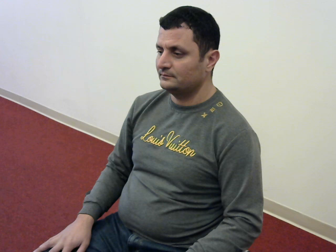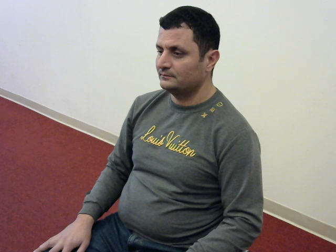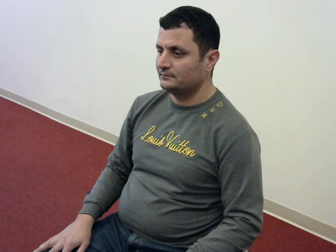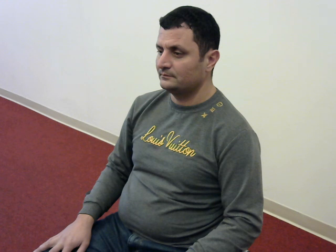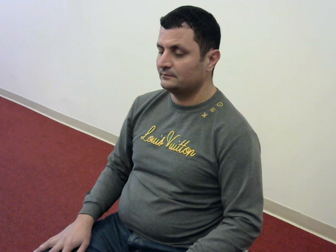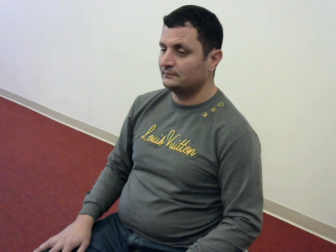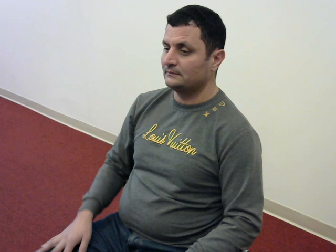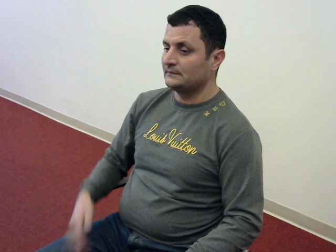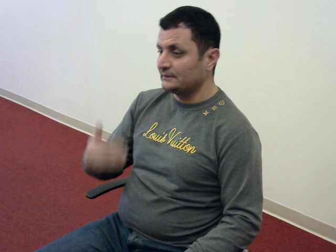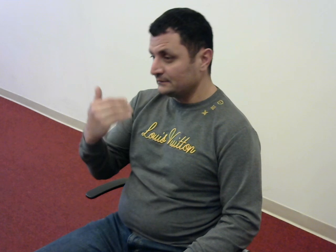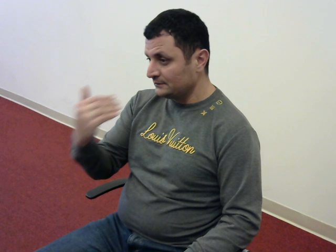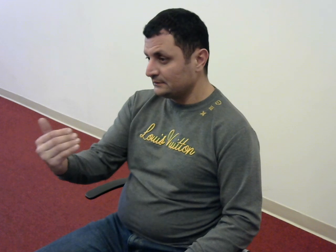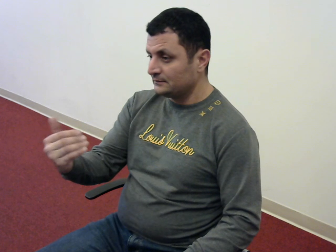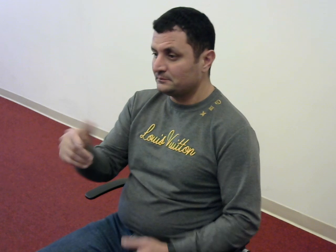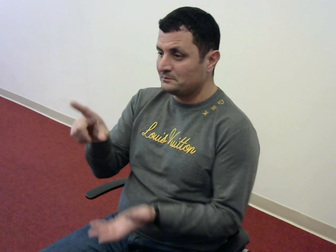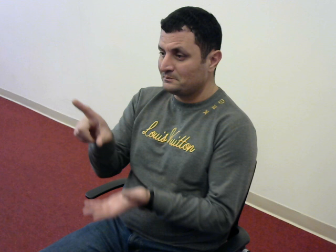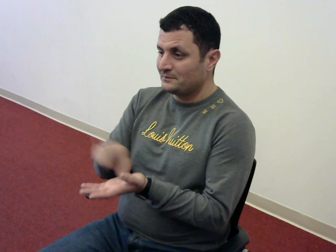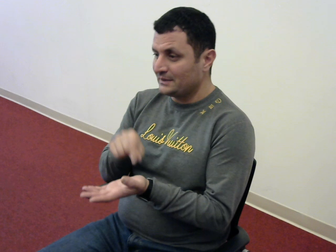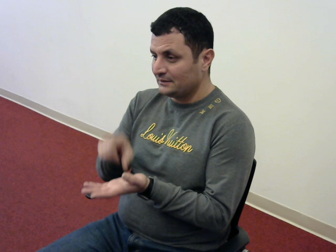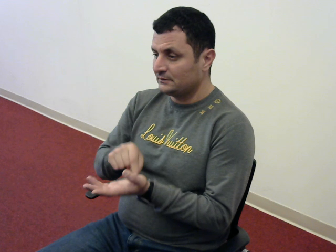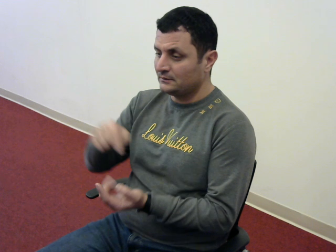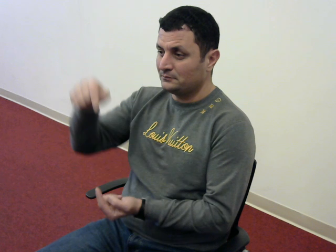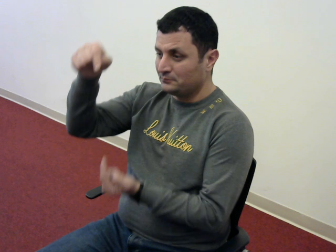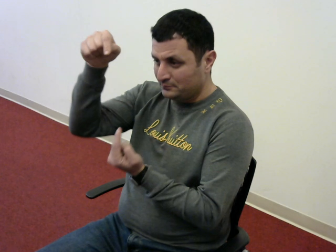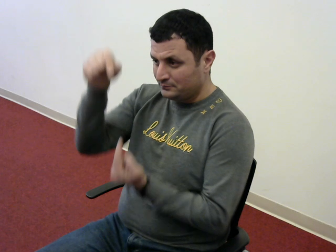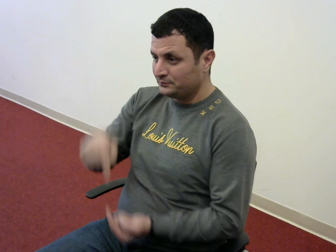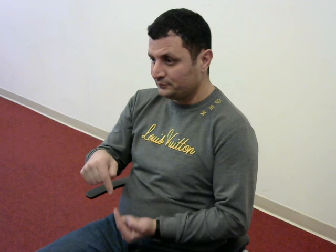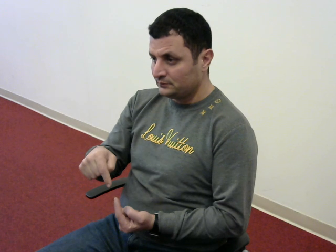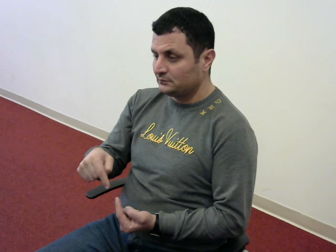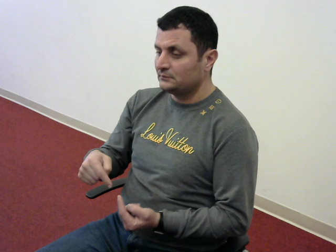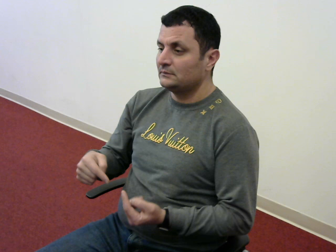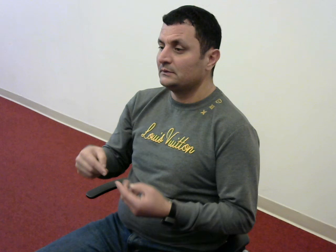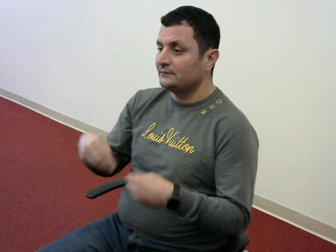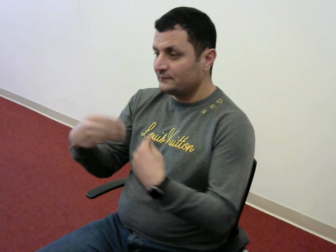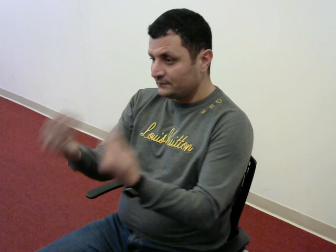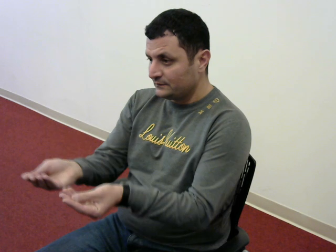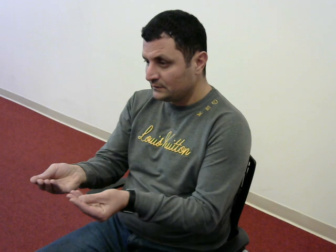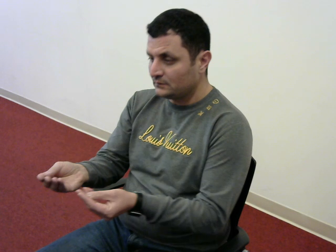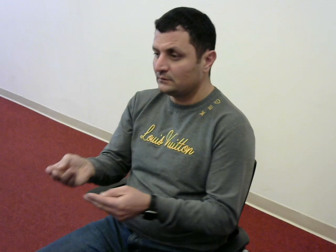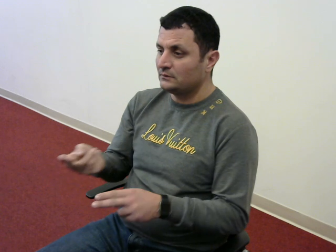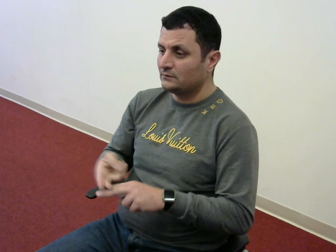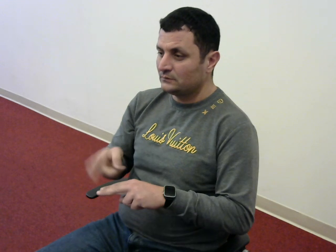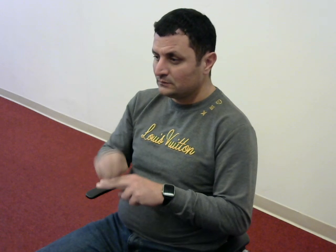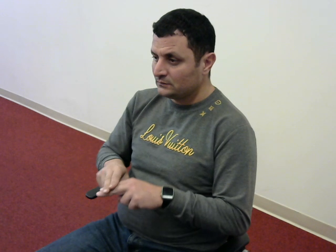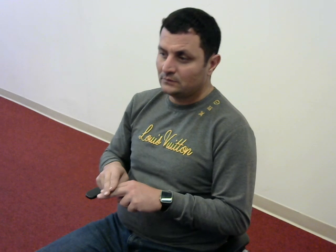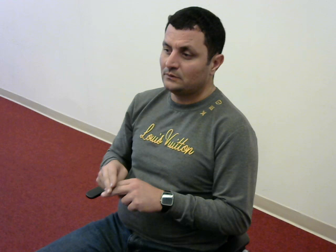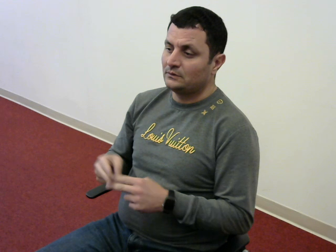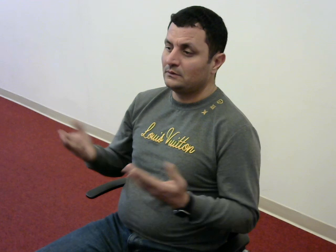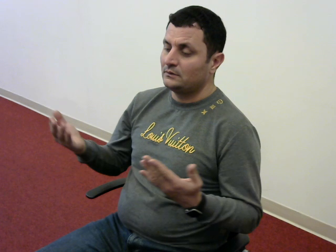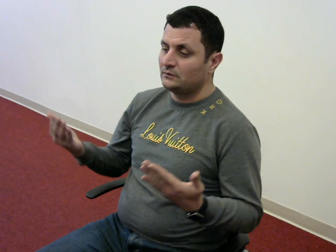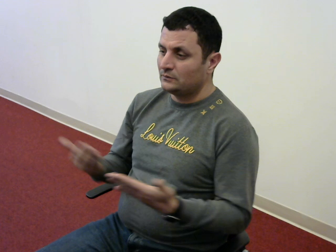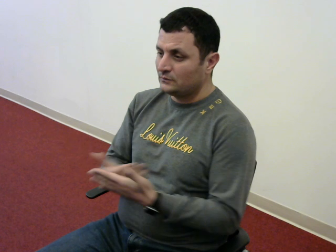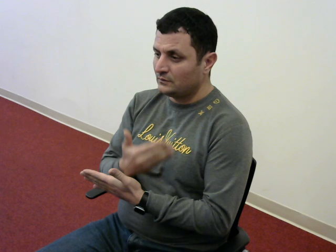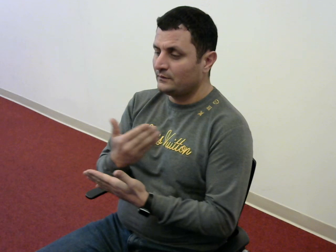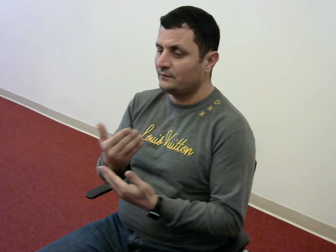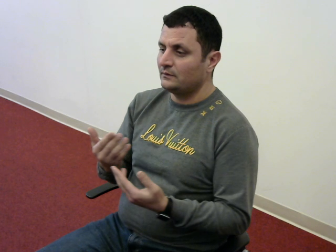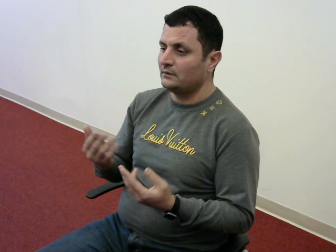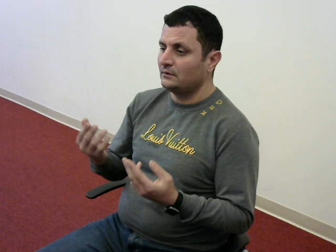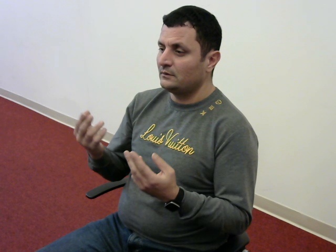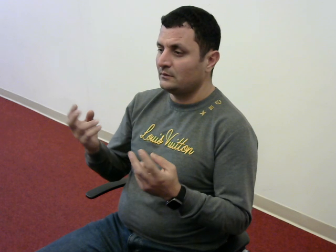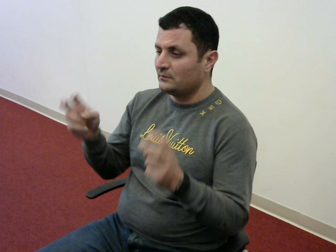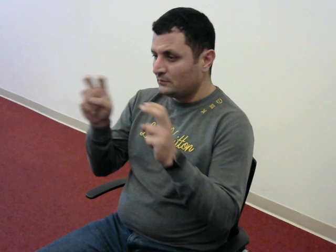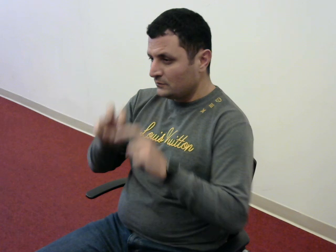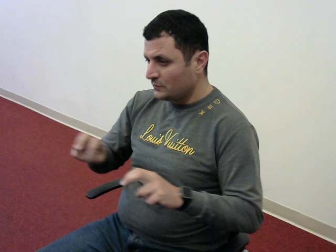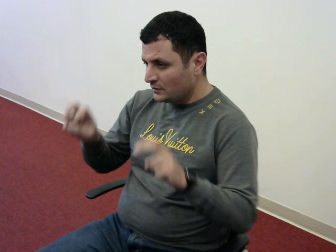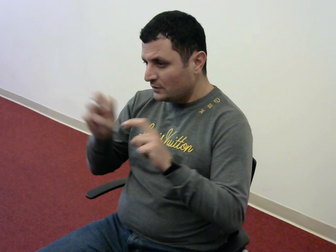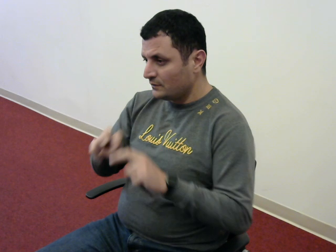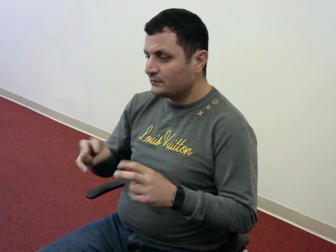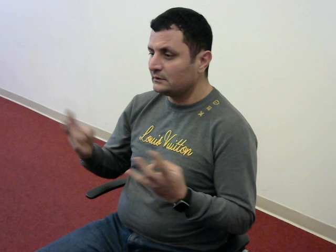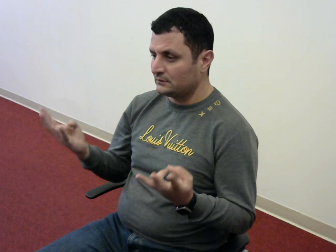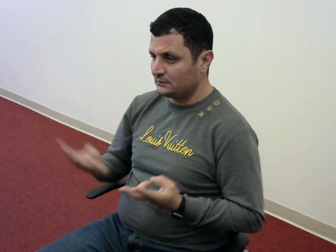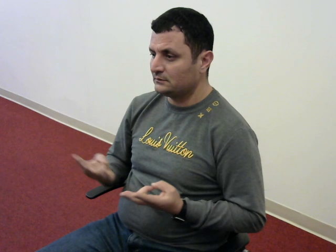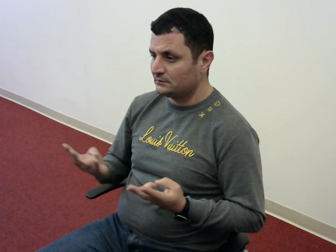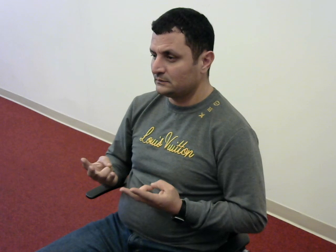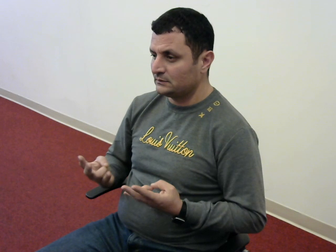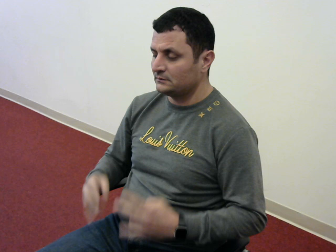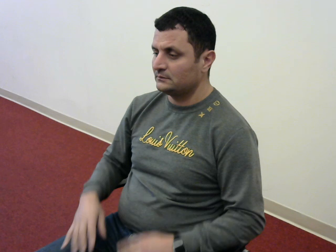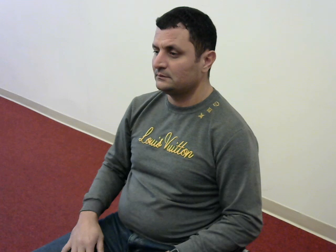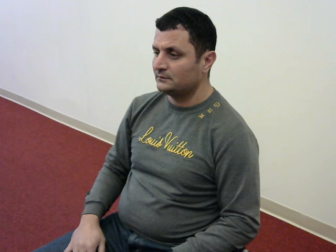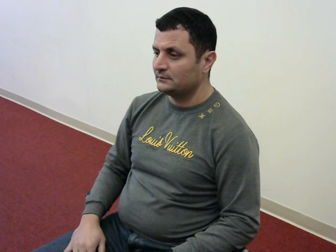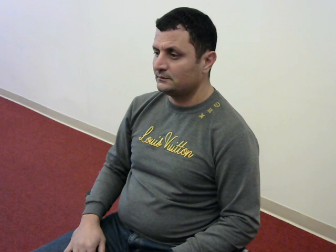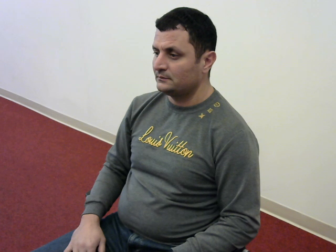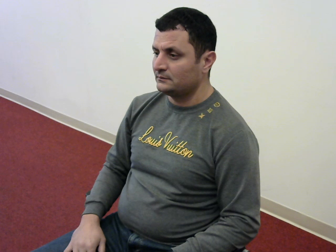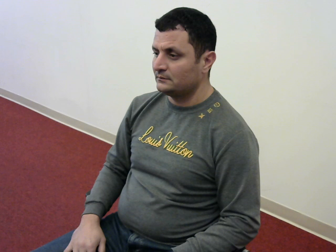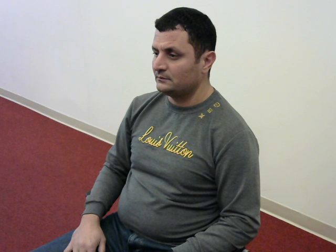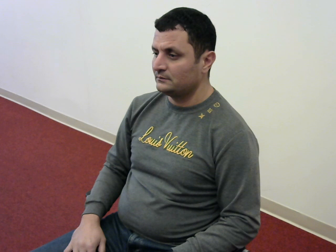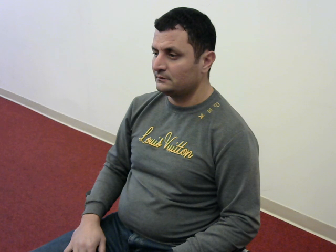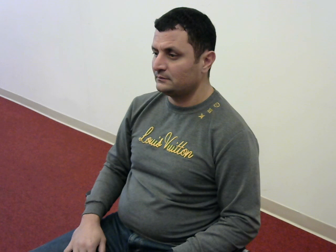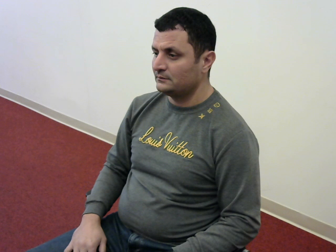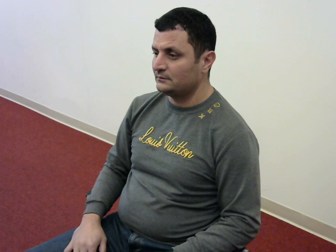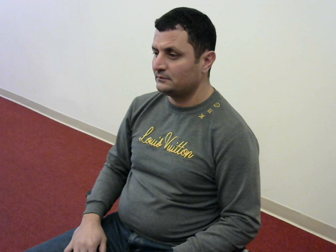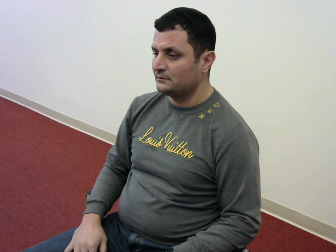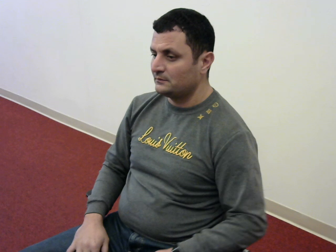Sizə pensiya təyin olunması üçün yenidən müayinə olunmalısınız